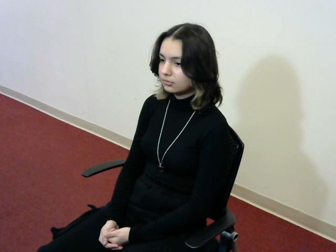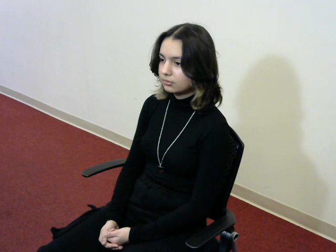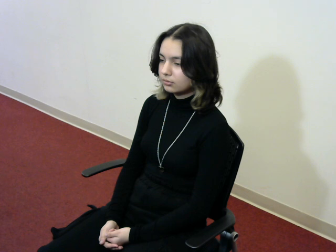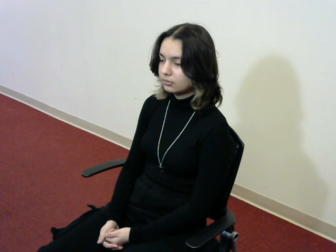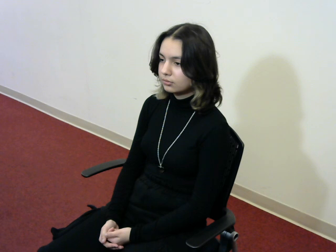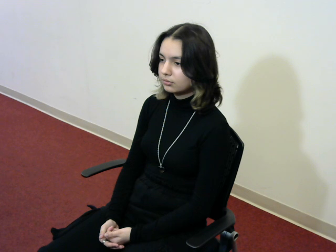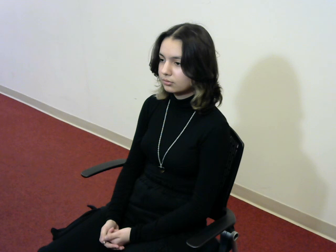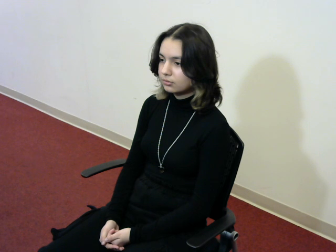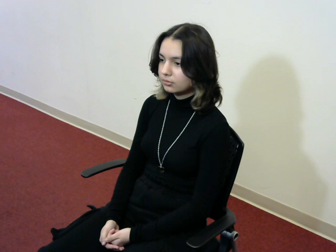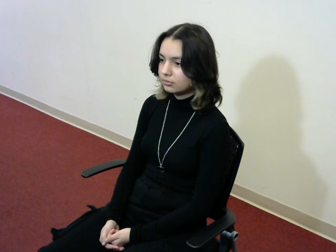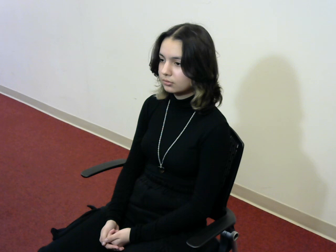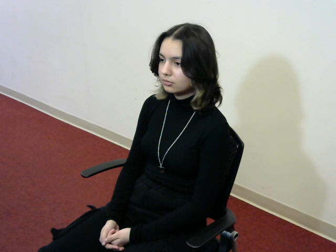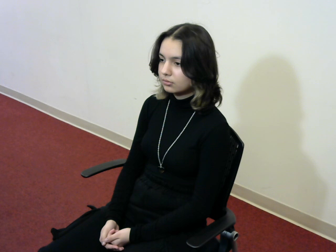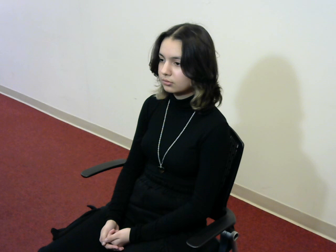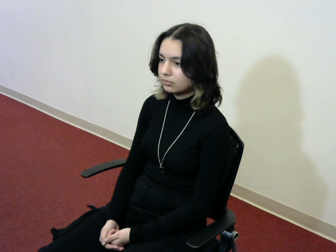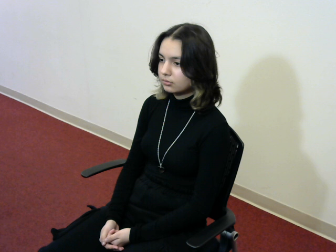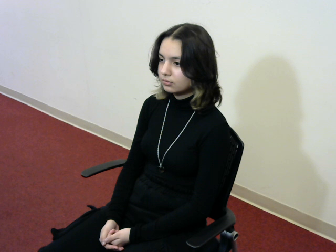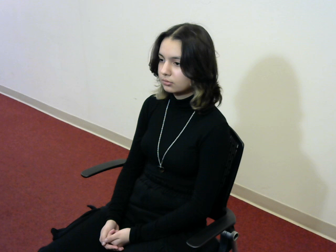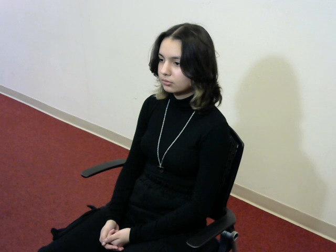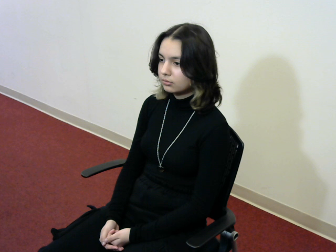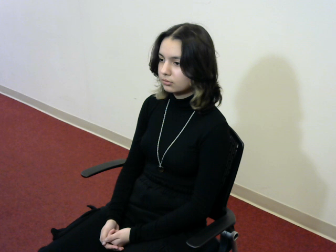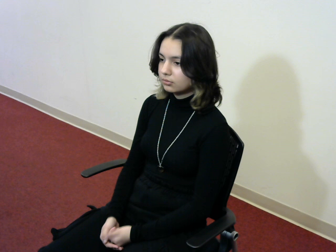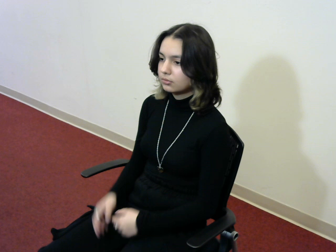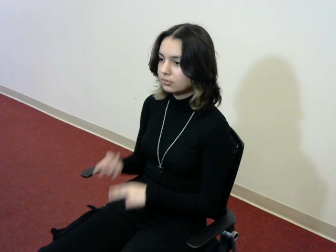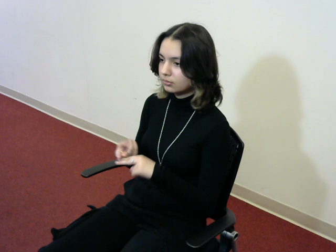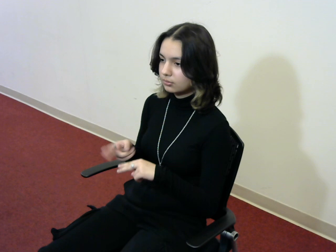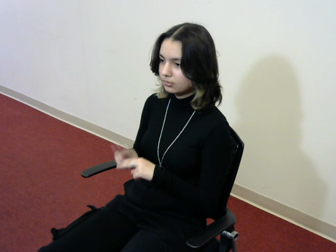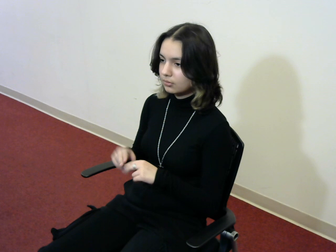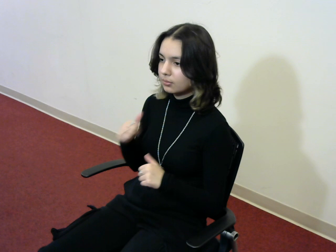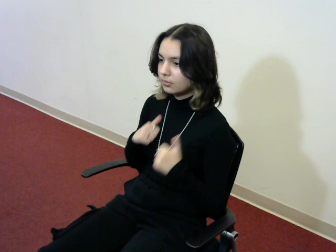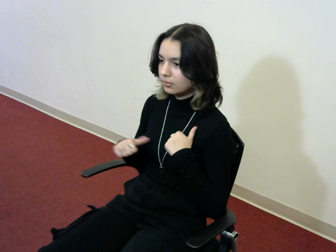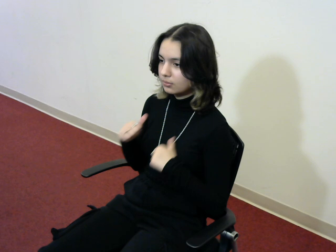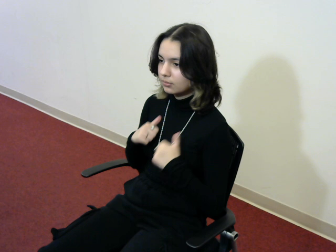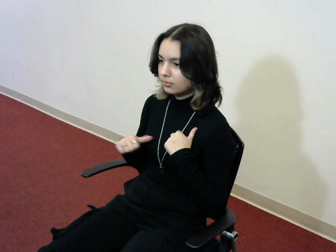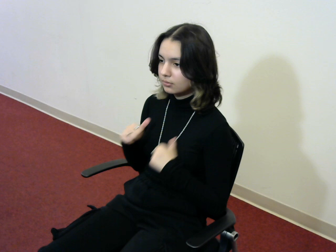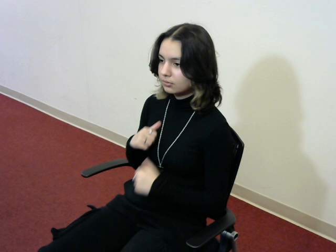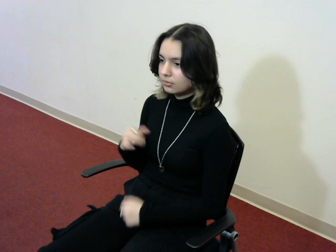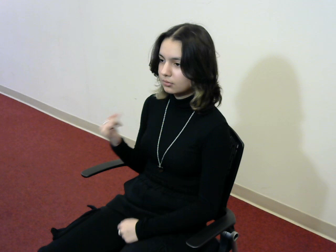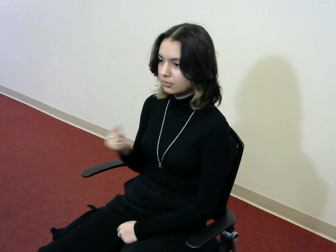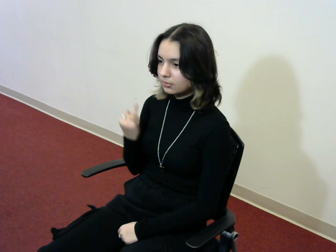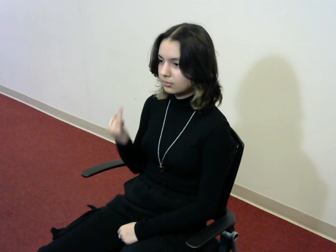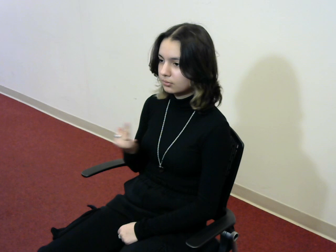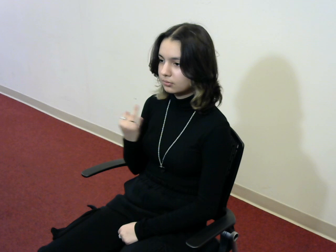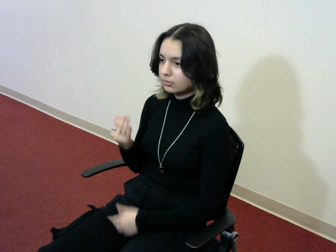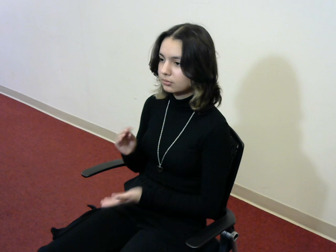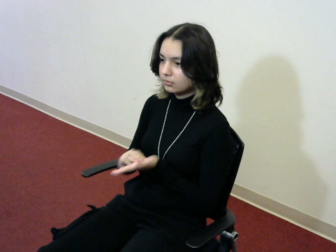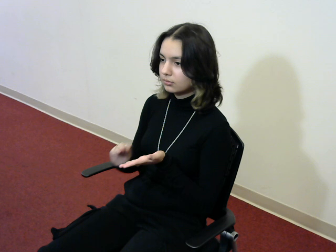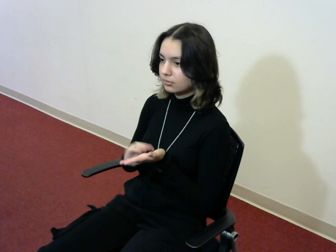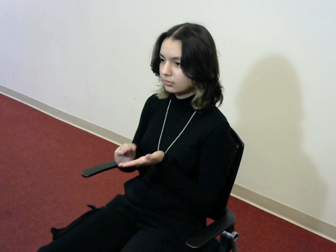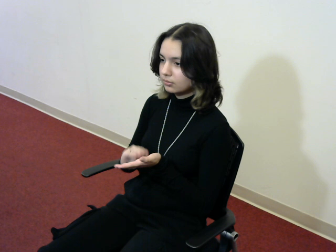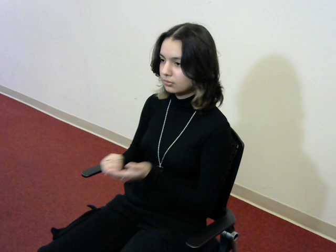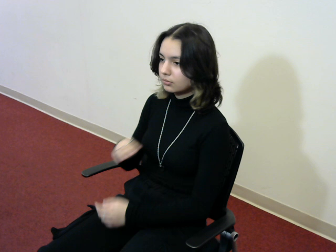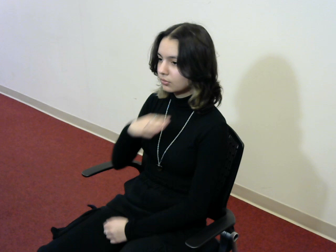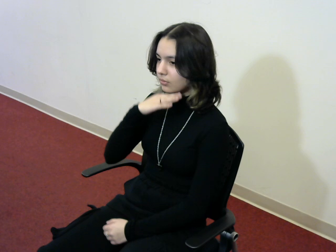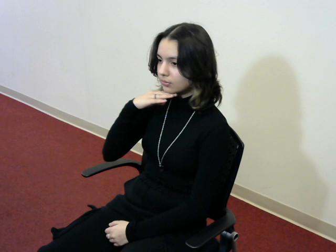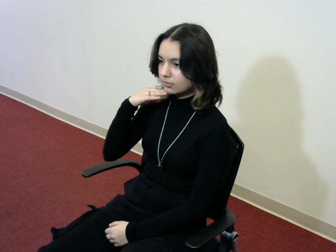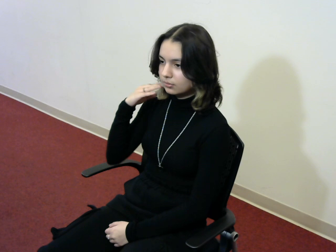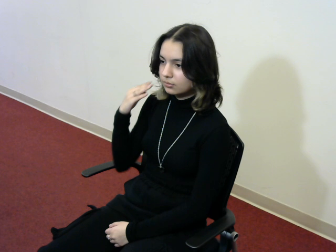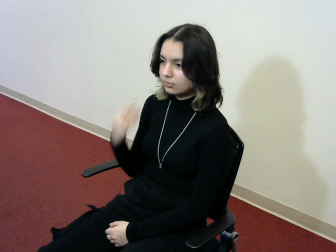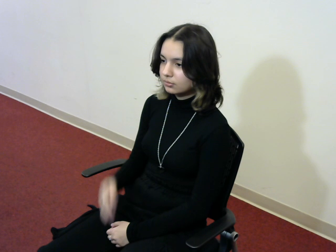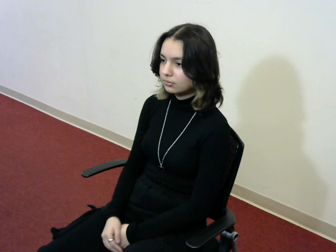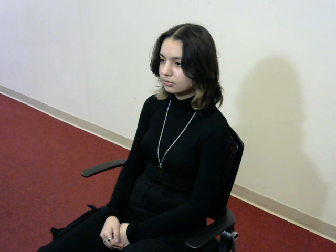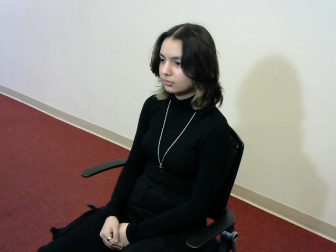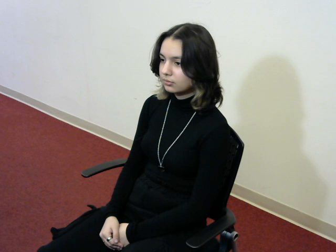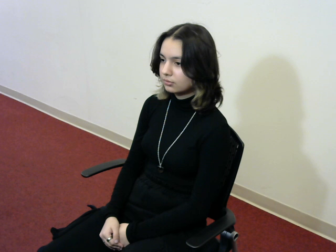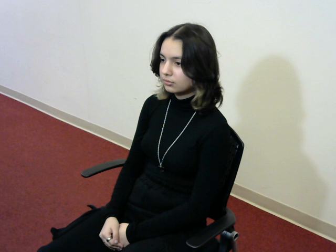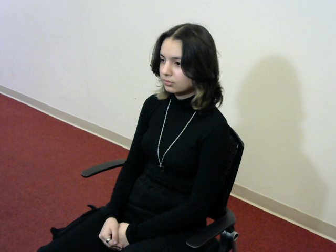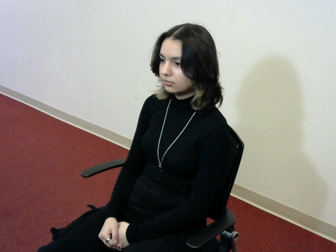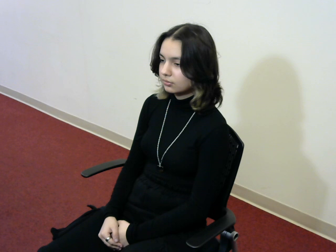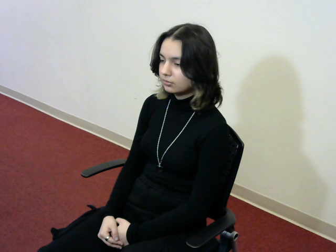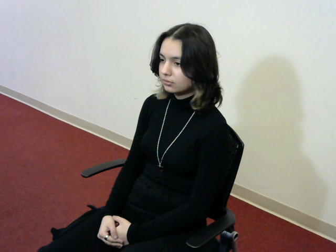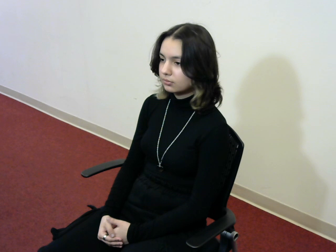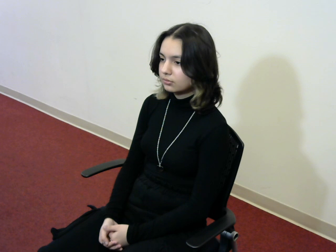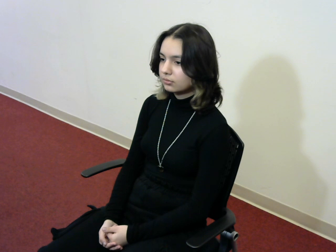Bu müəllimin maraqlı yazıları çoxdur